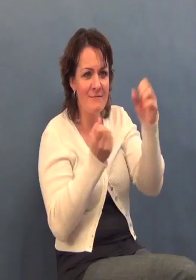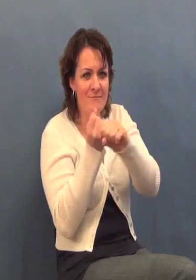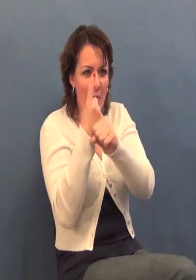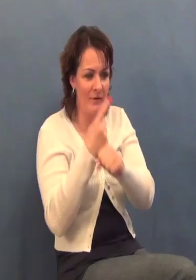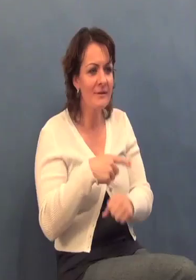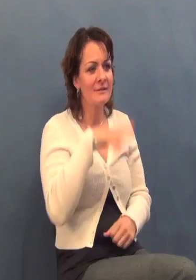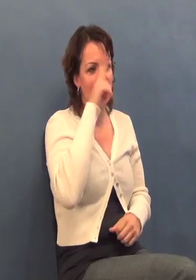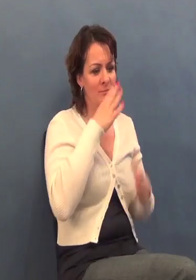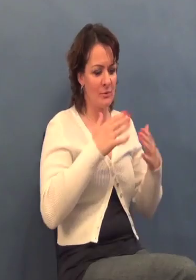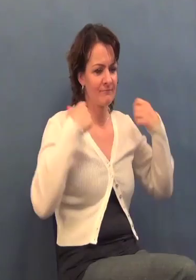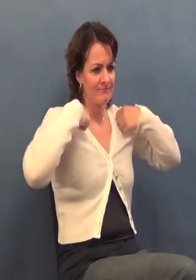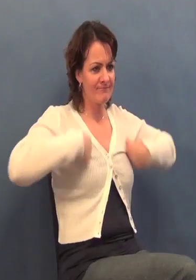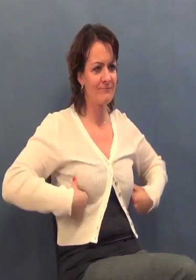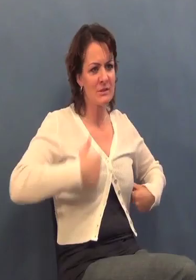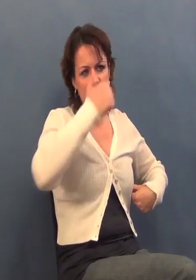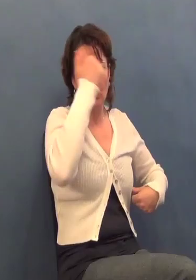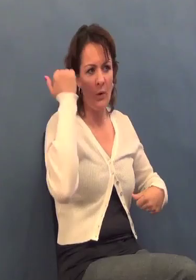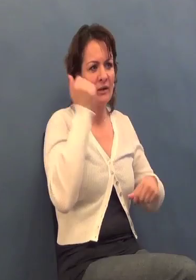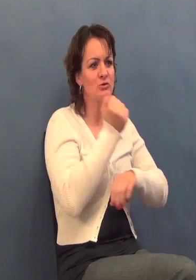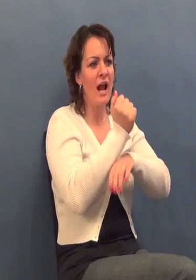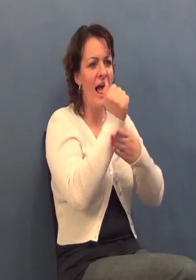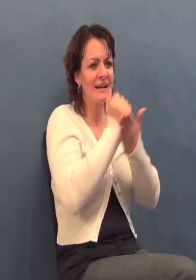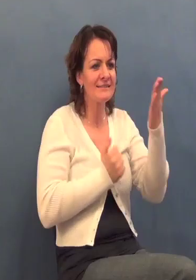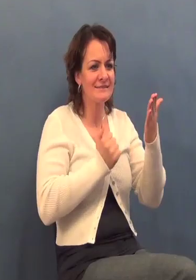Tata przygotowuje się, zakłada plecak z taflami szkła. Jest szklarzem.